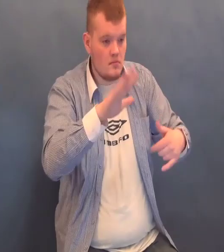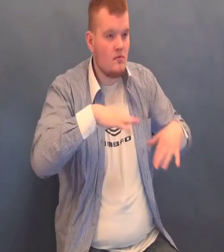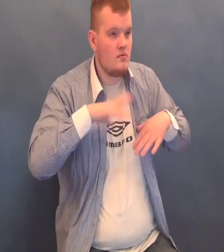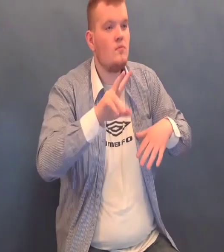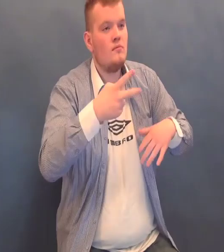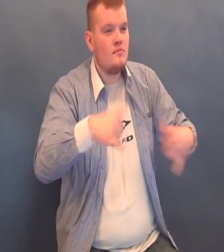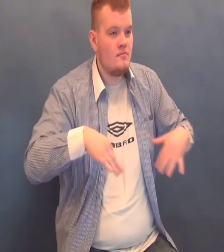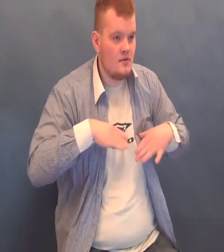A może następny termin masz wolny?